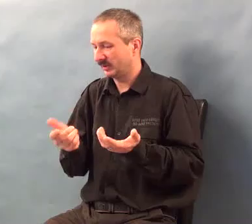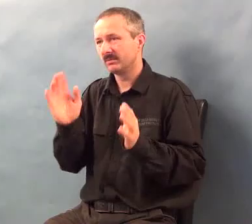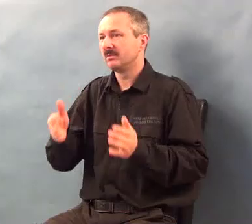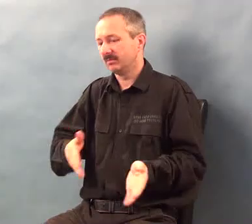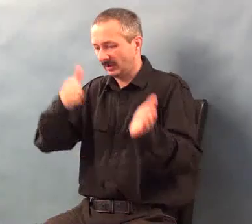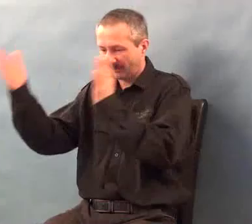Następny termin.